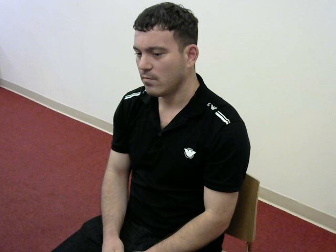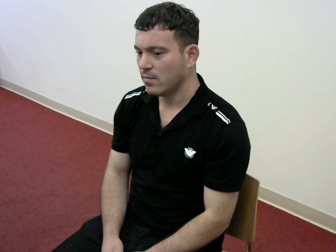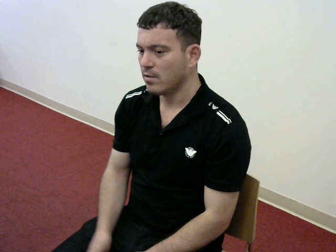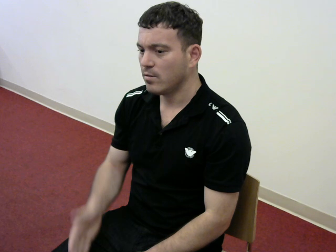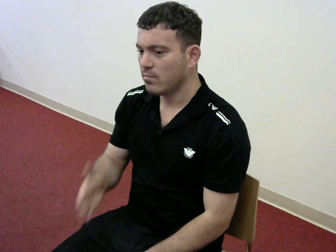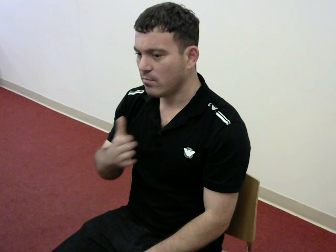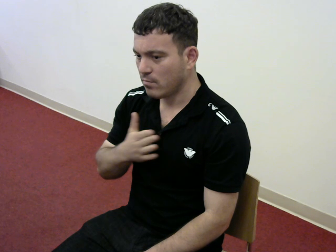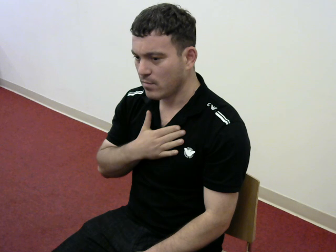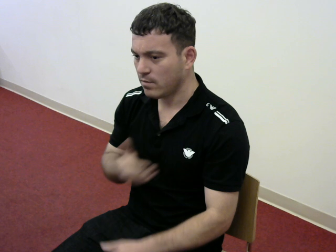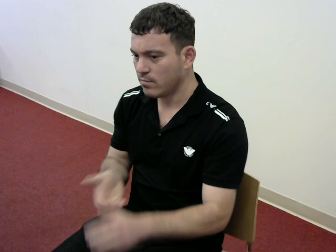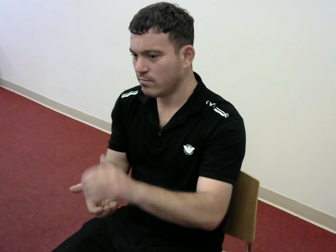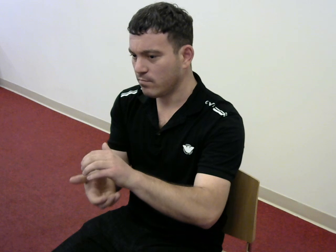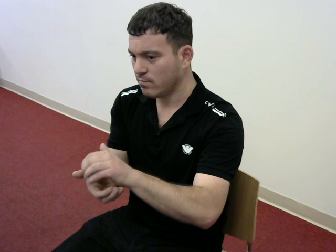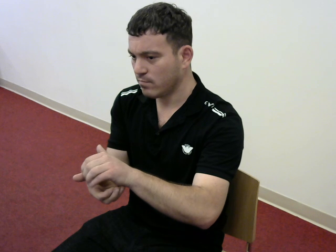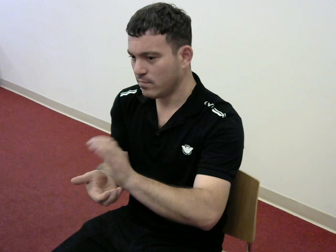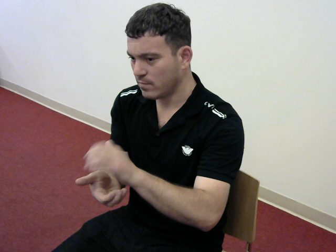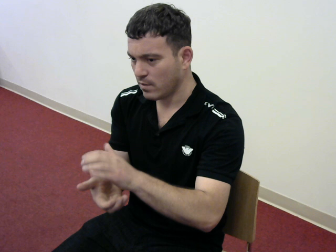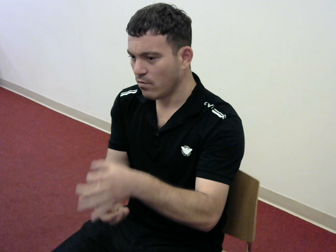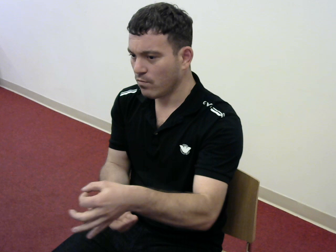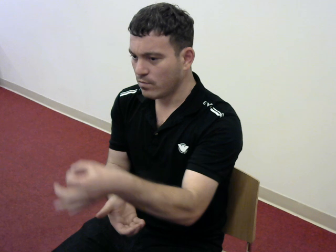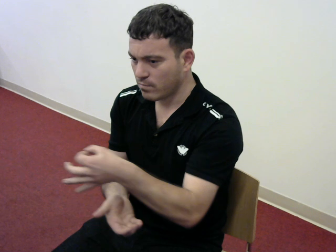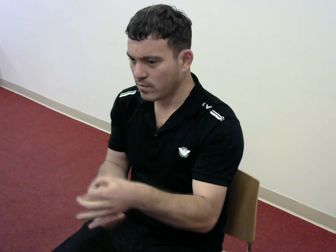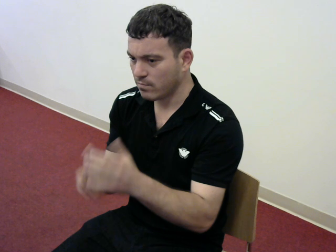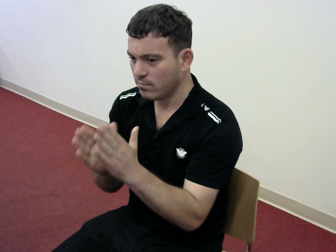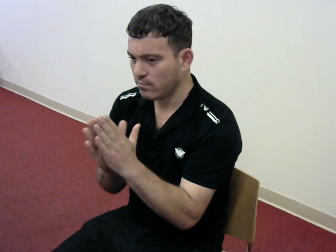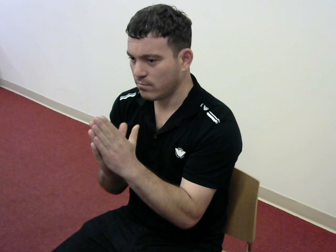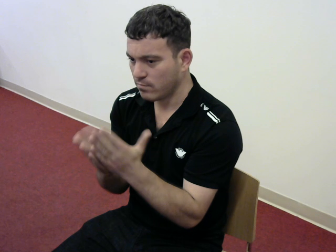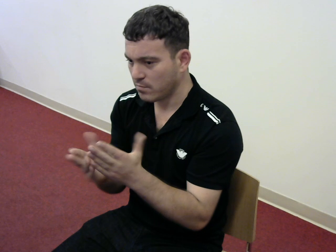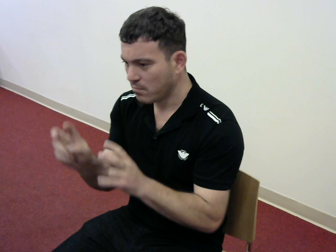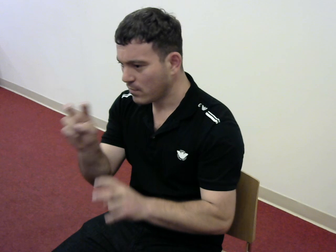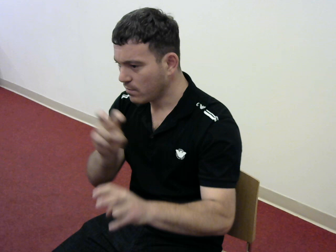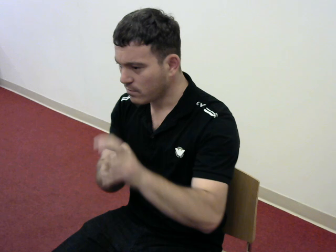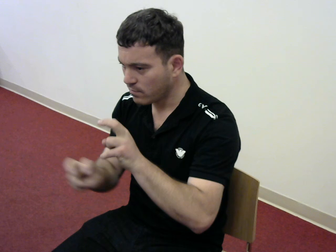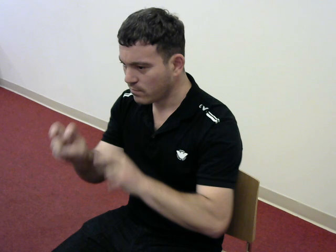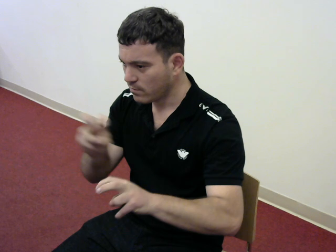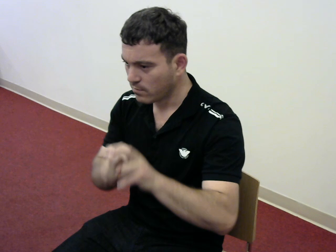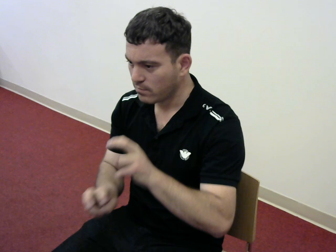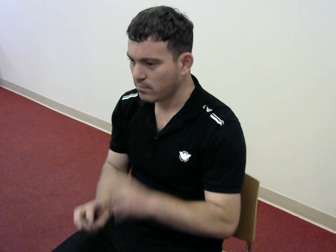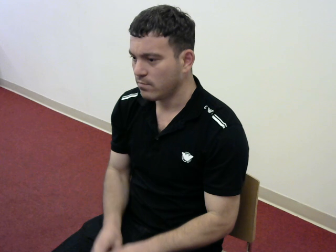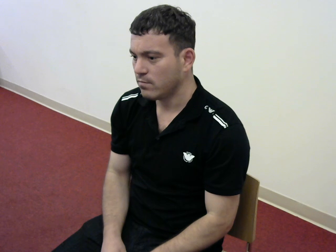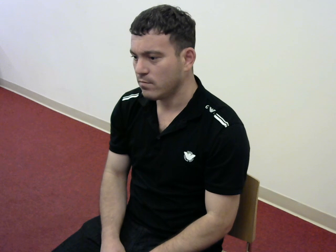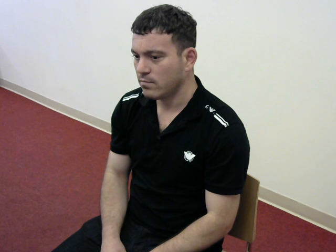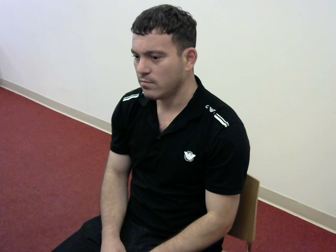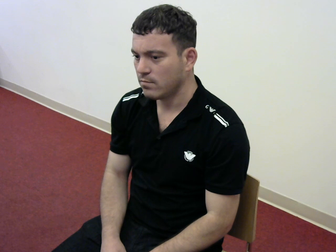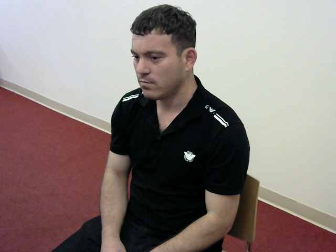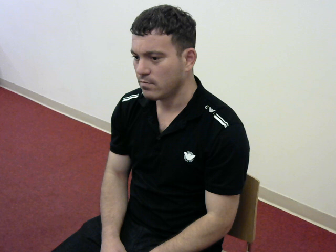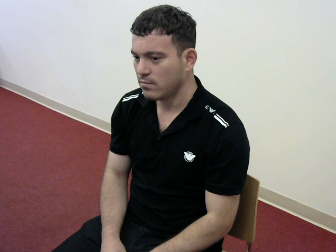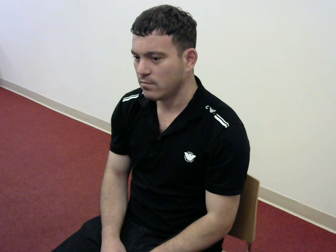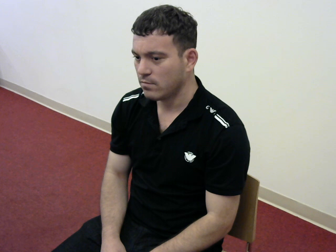Mən "Dəfinələr Adası" kitabını axtarıram